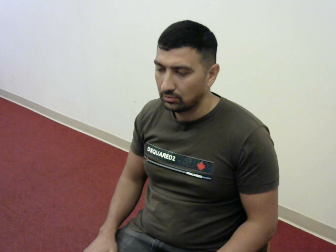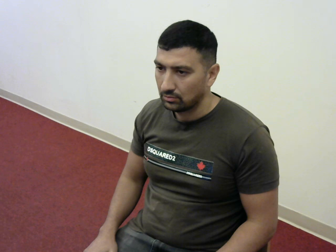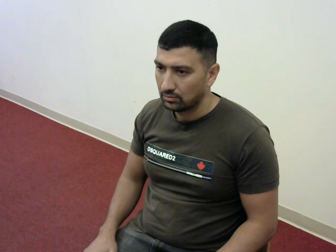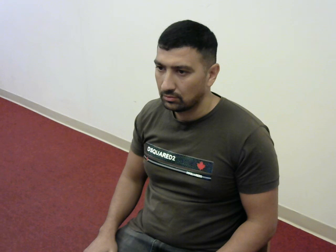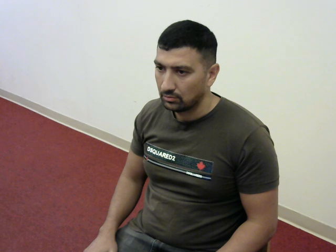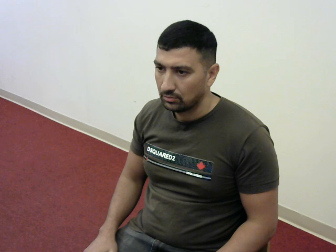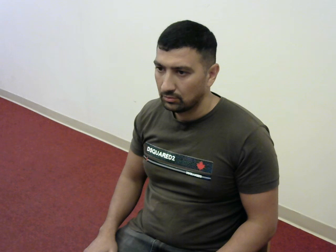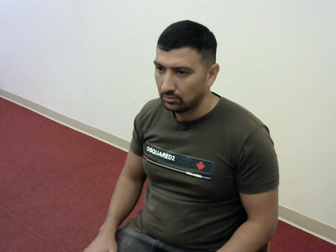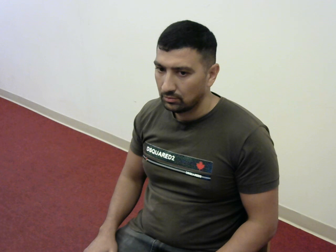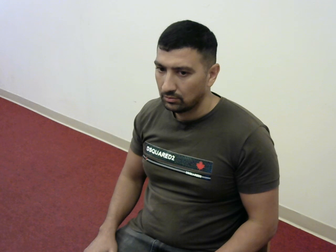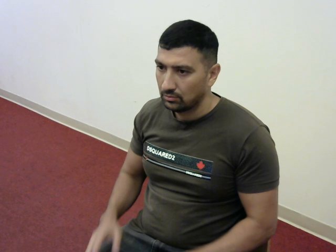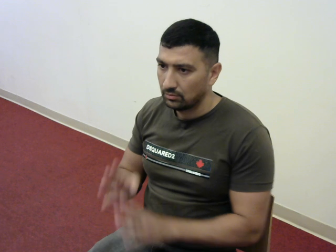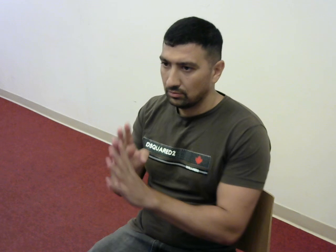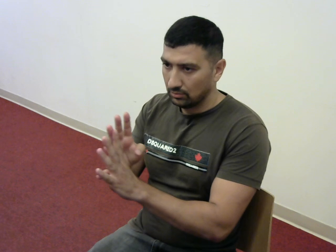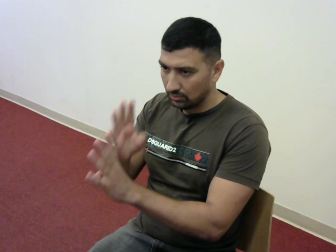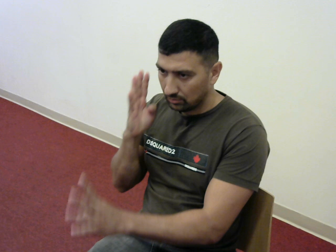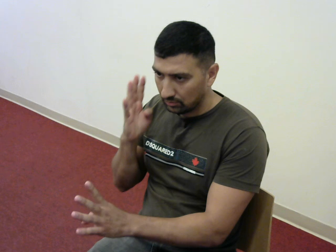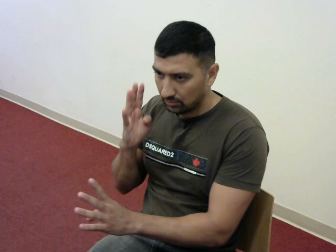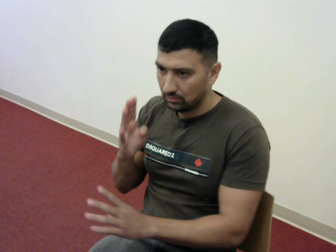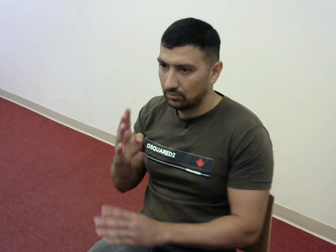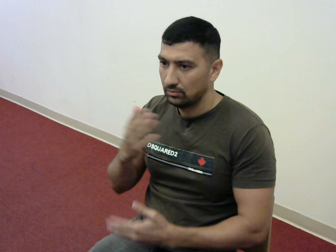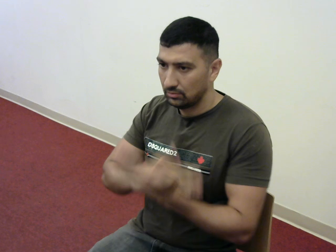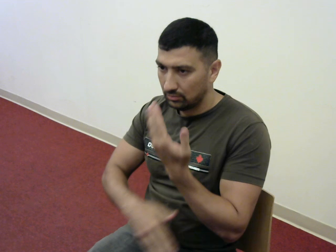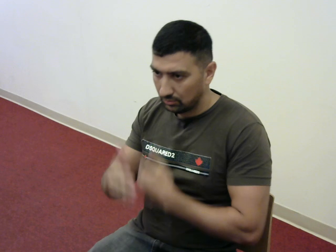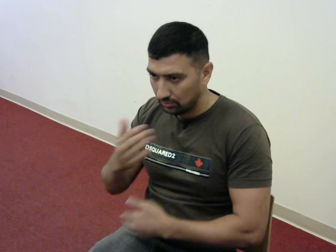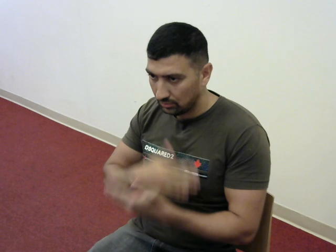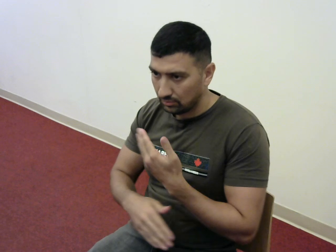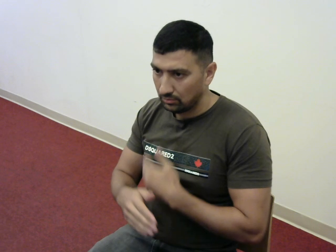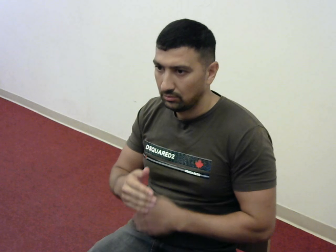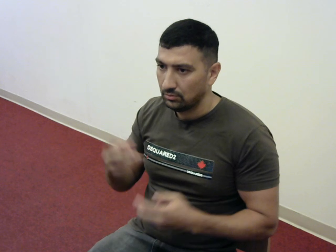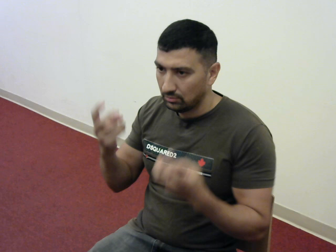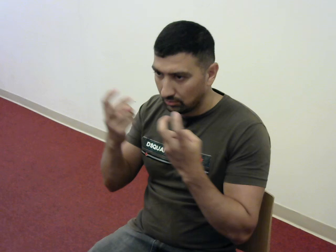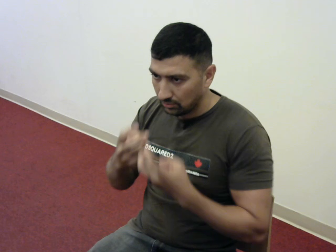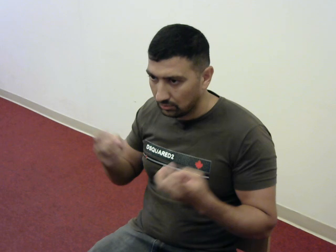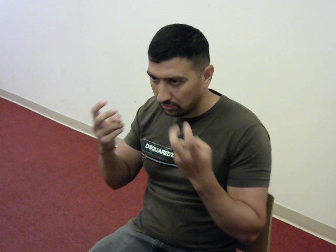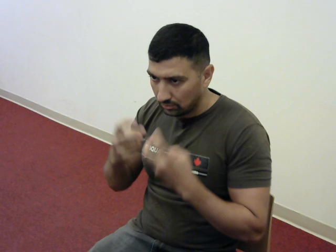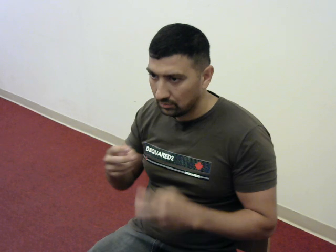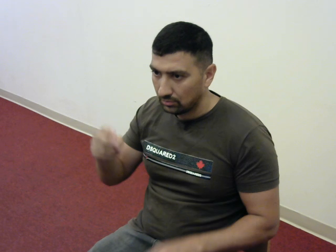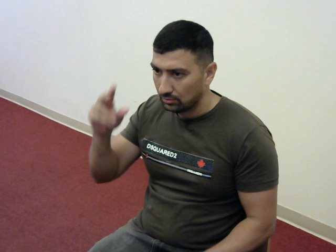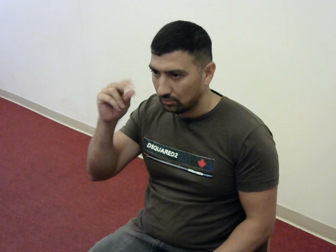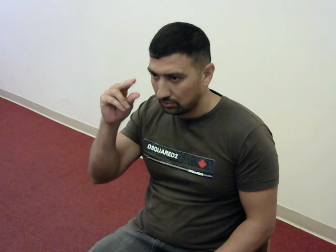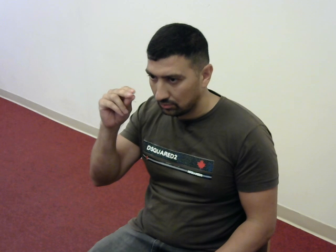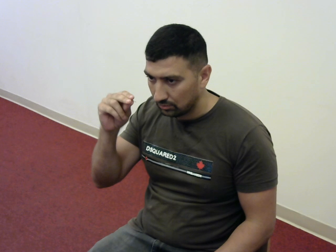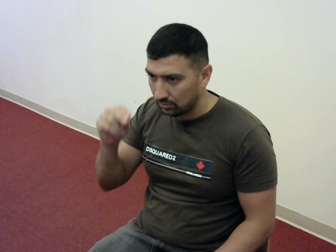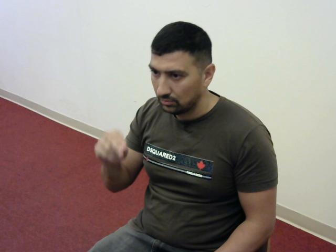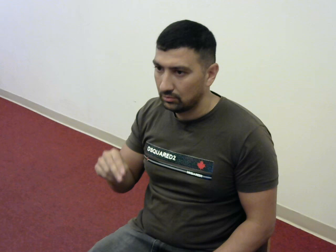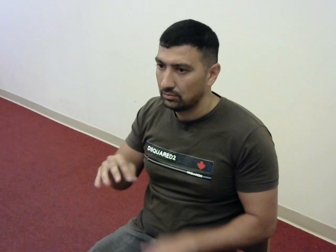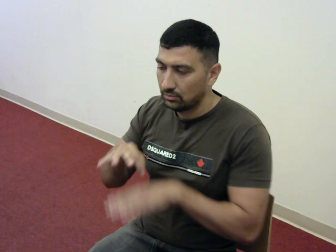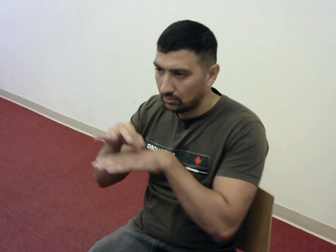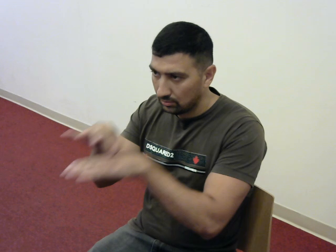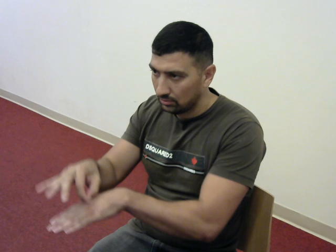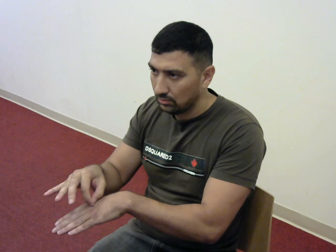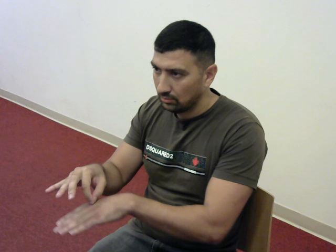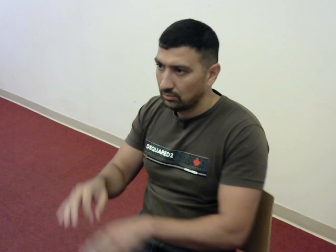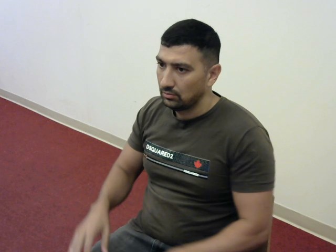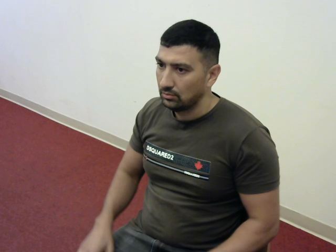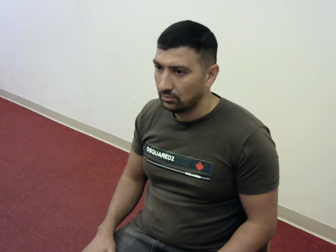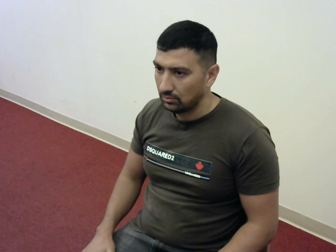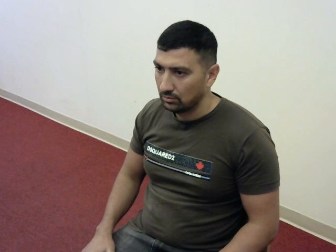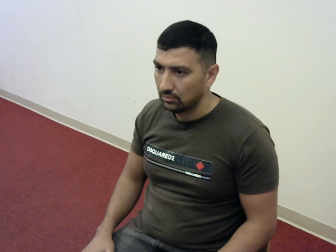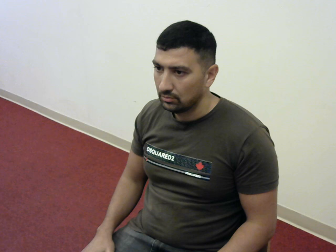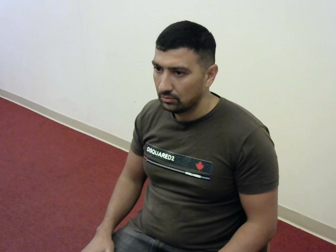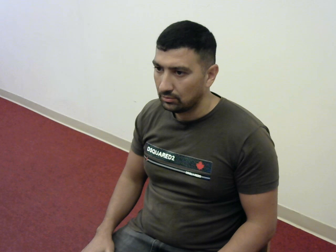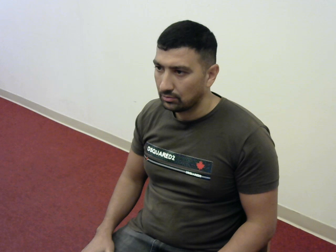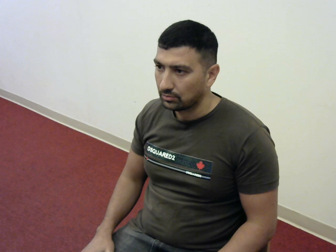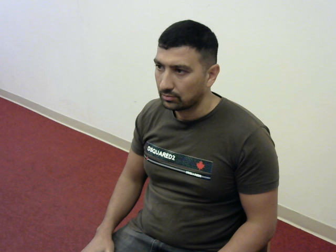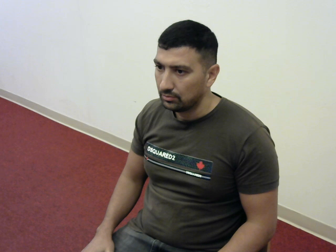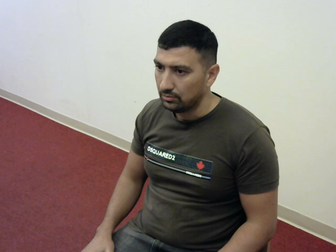Növbəti əlillik müayinəsi nə zaman keçiriləcək?